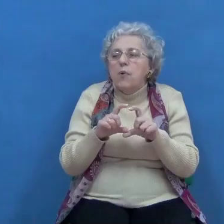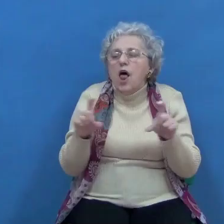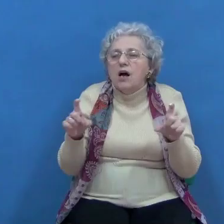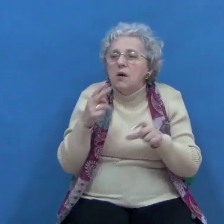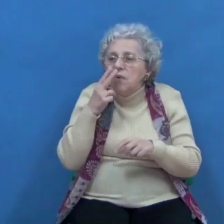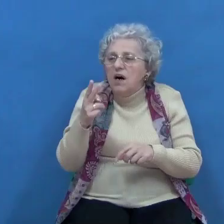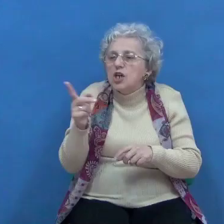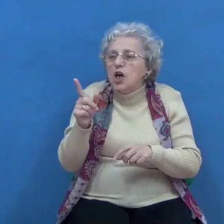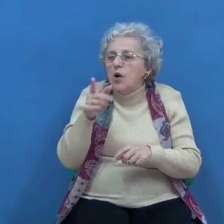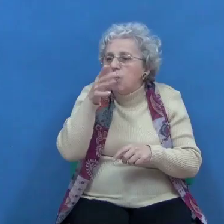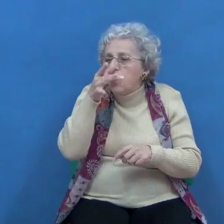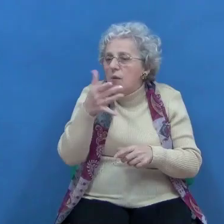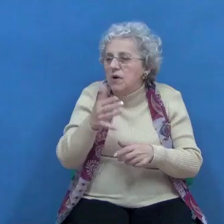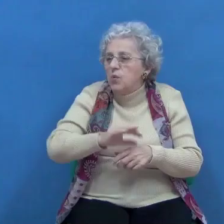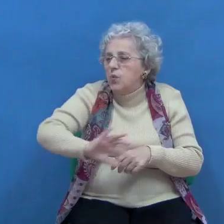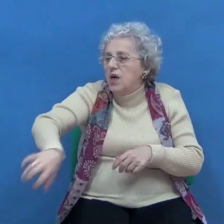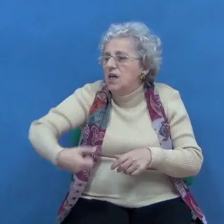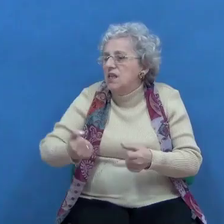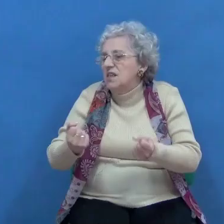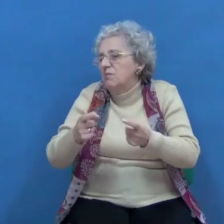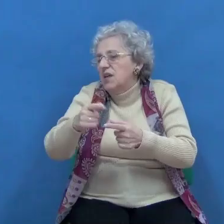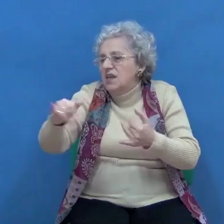Patrzy jak łobuz kradnie samochód lub coś innego.